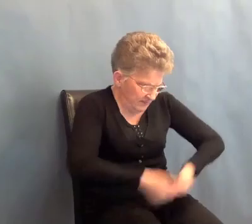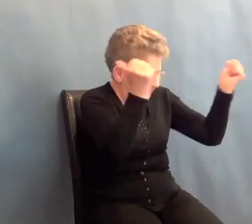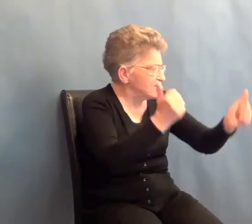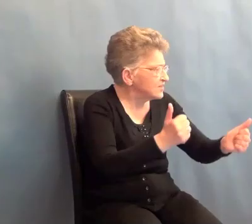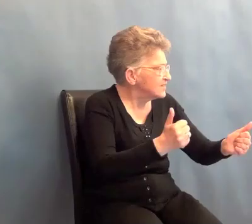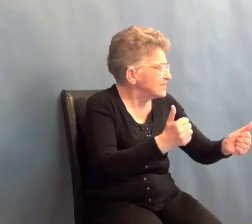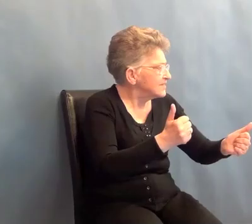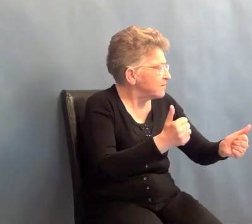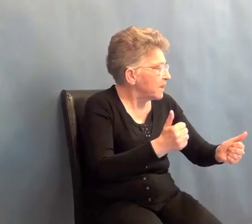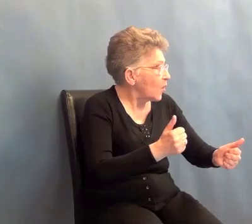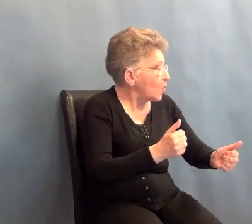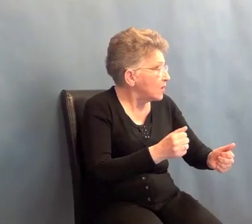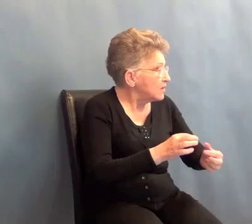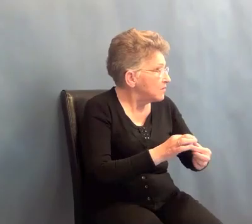Wystrzelił.